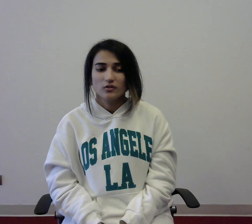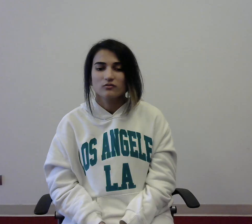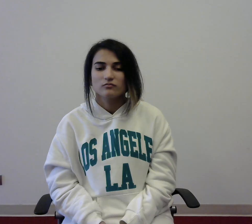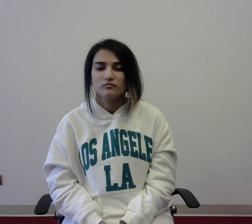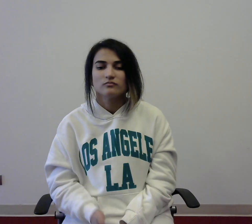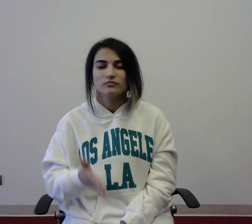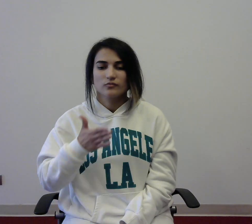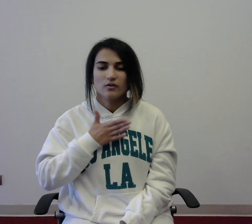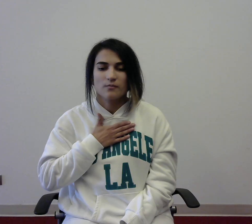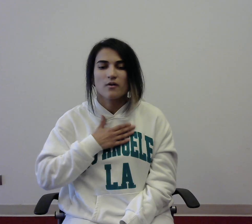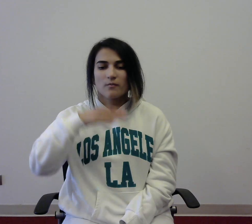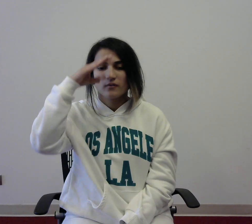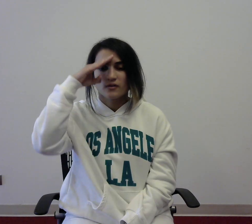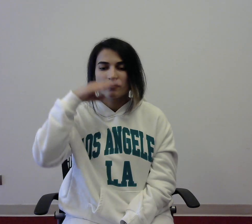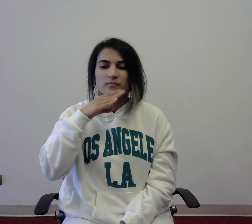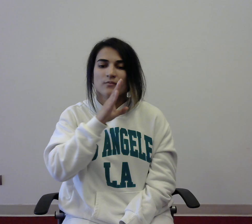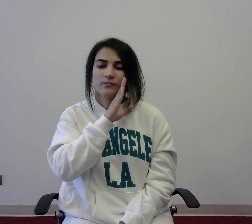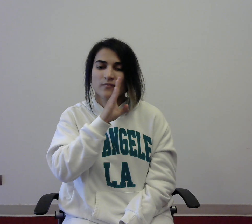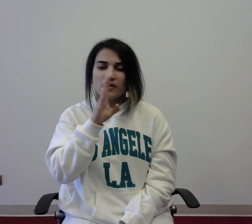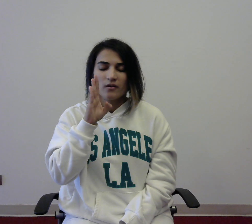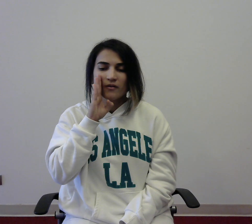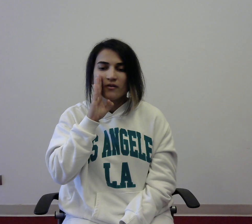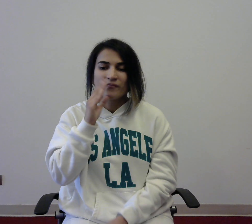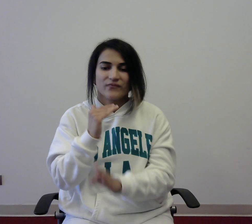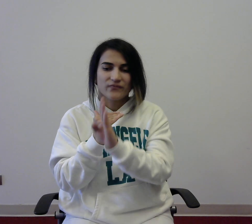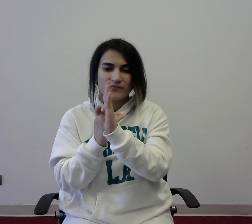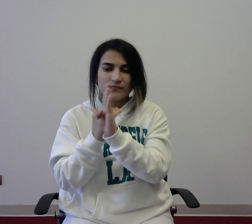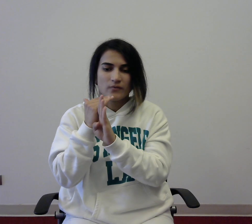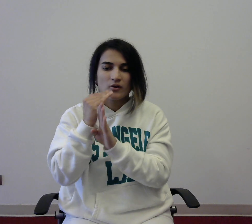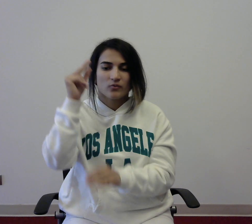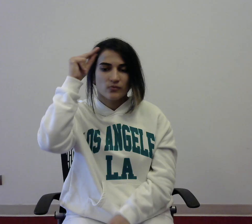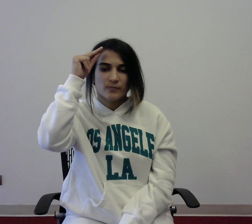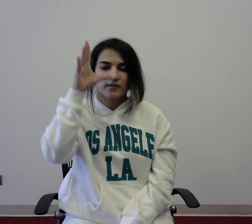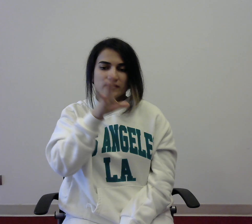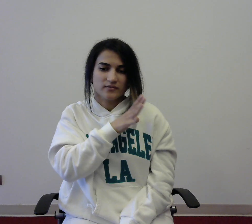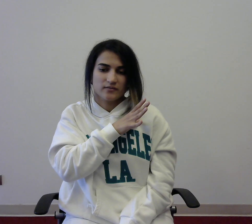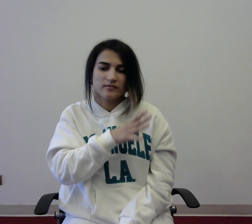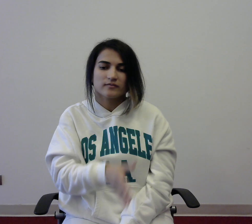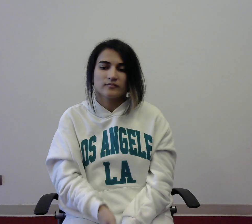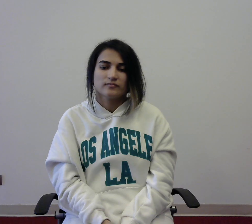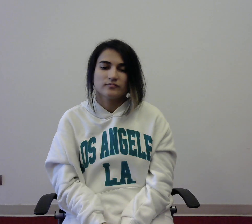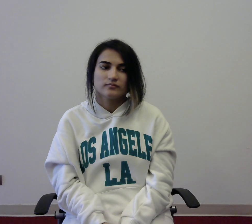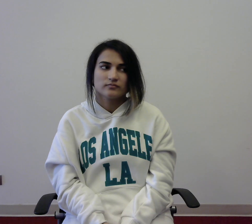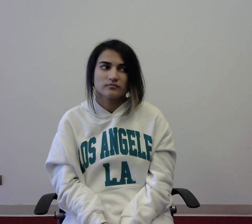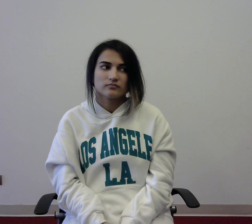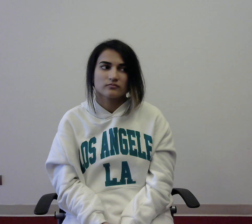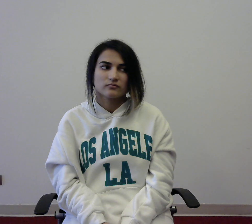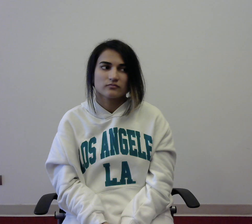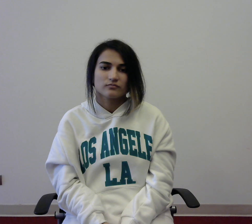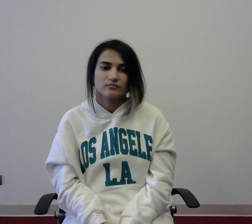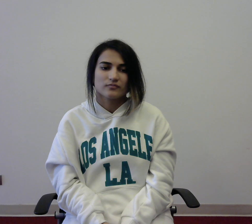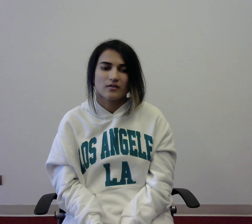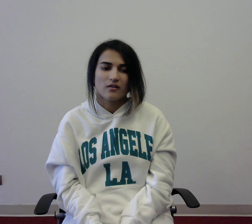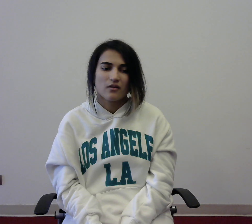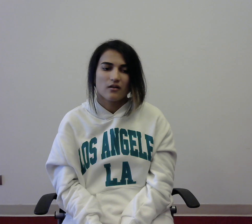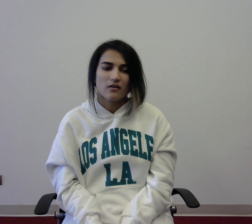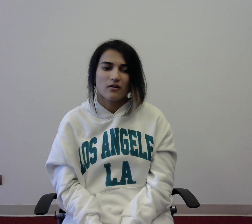Mənim valideynlərim ali təhsillidir